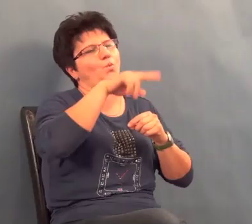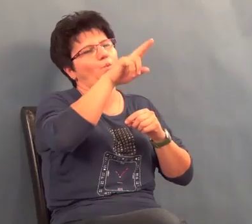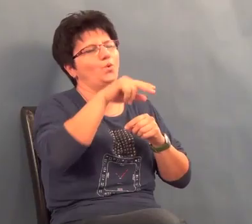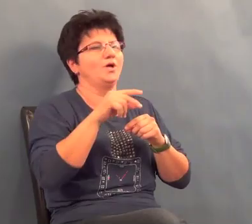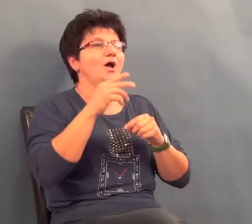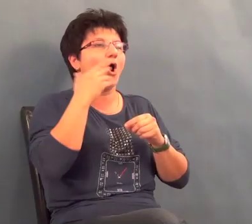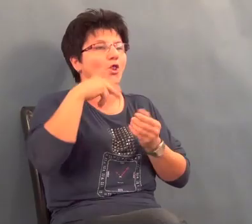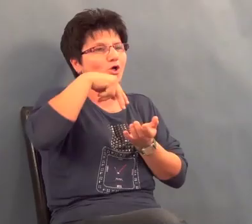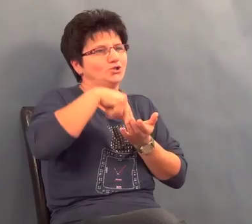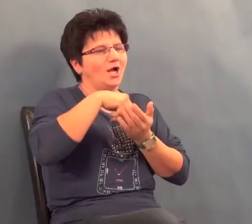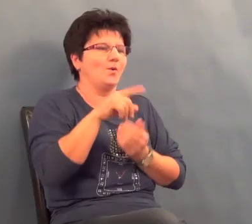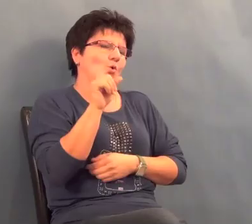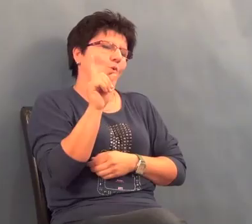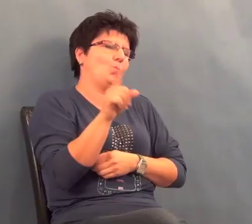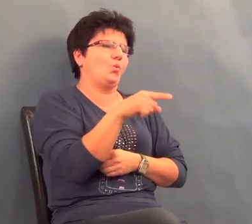A obok stoi kot i robi tak palcem.